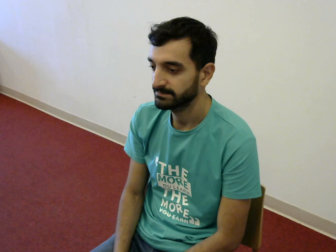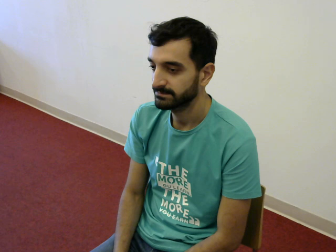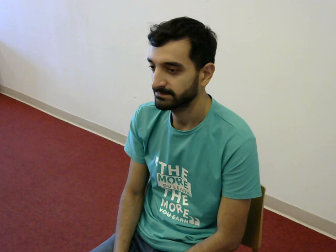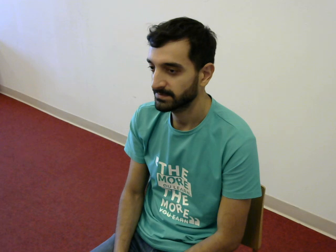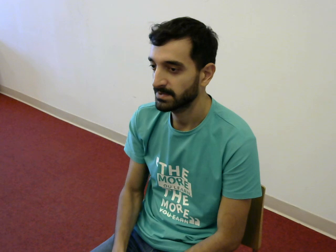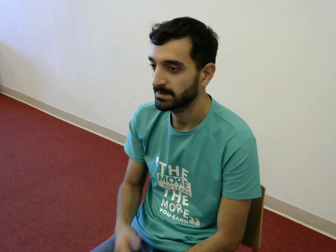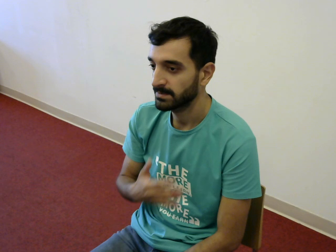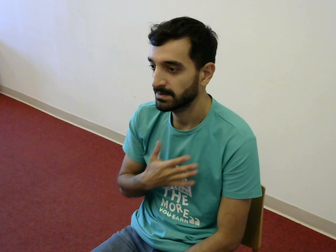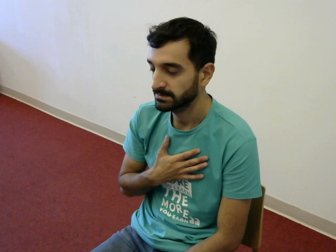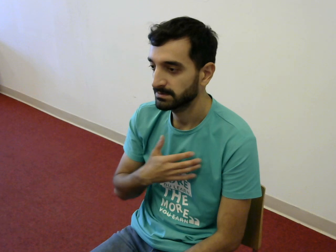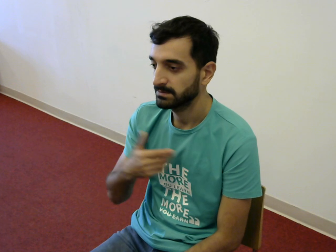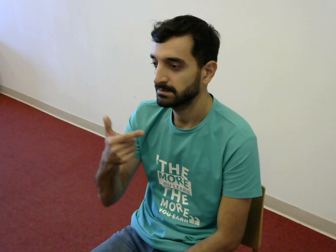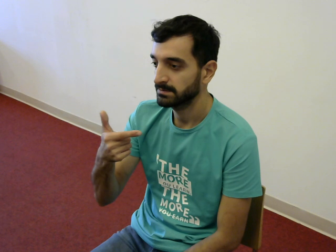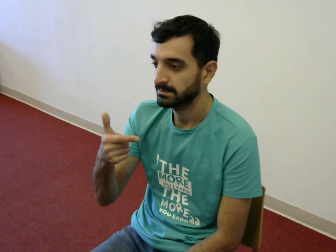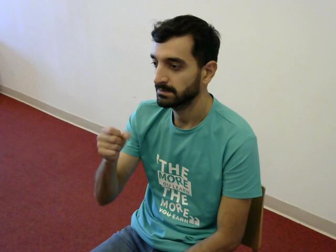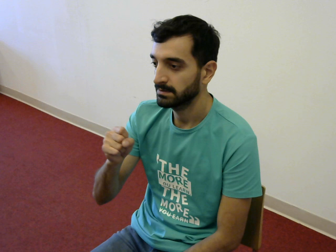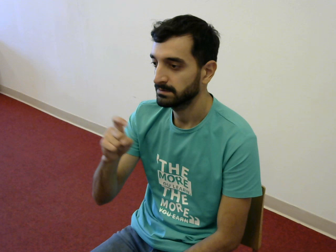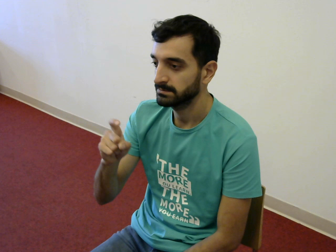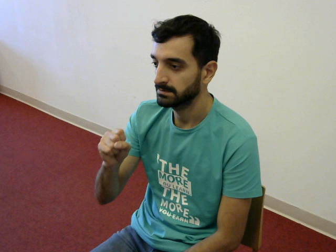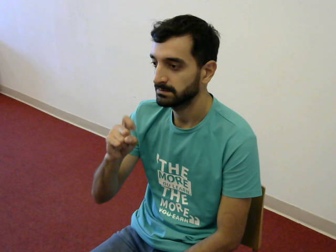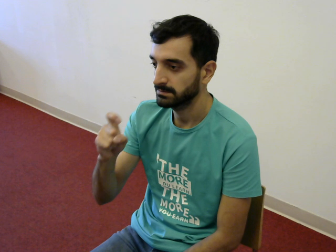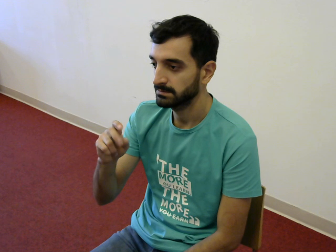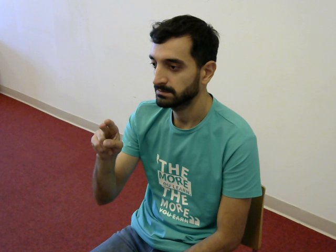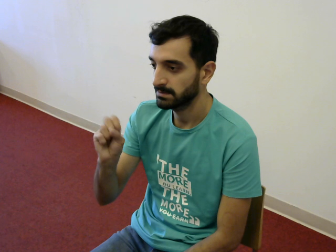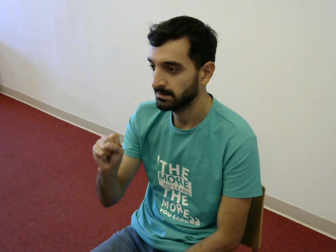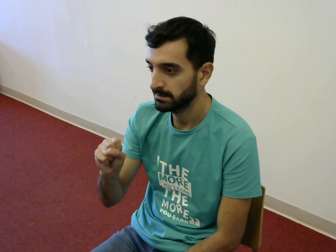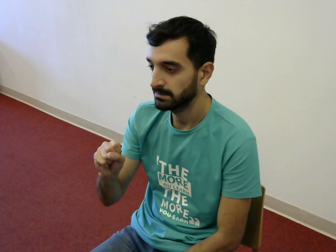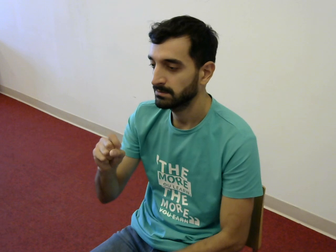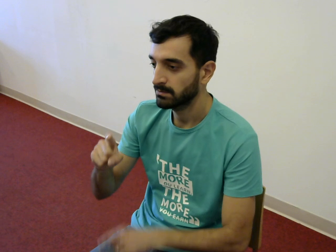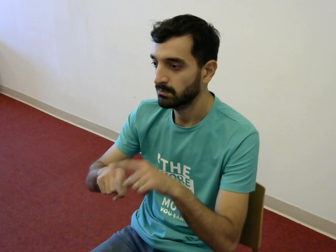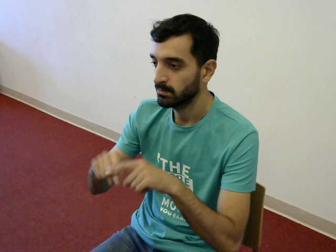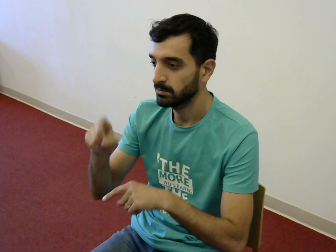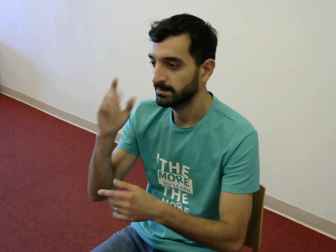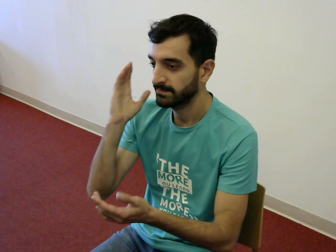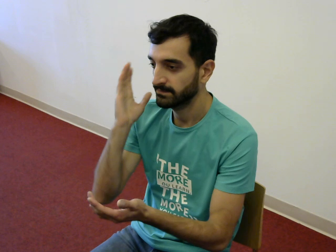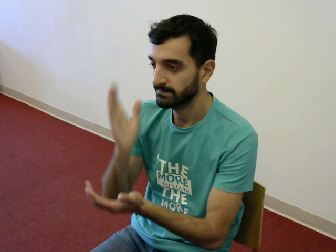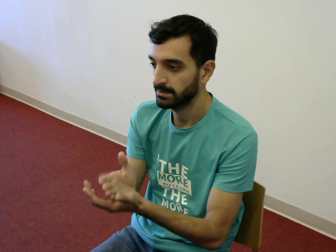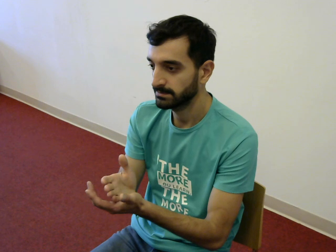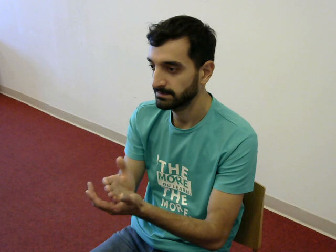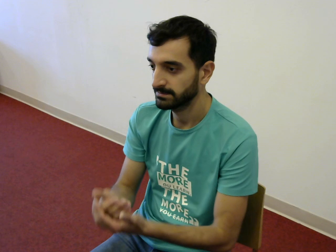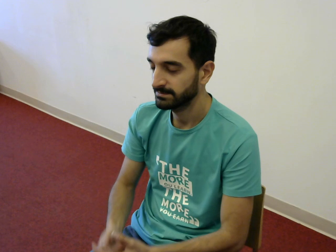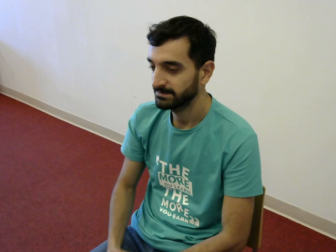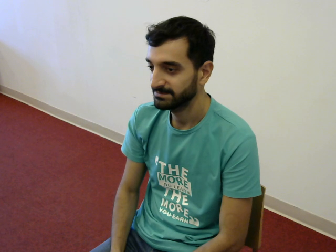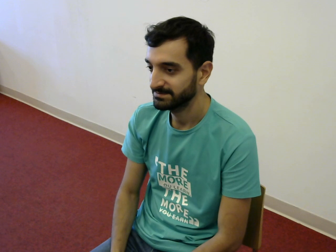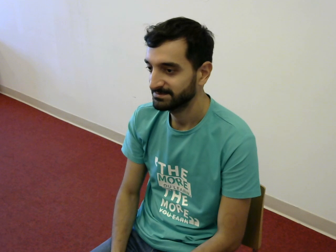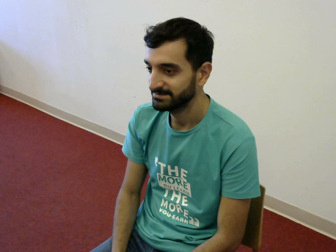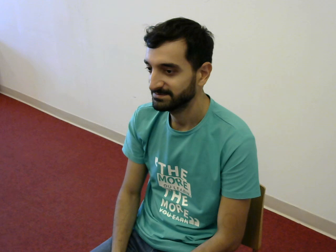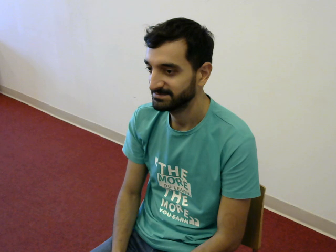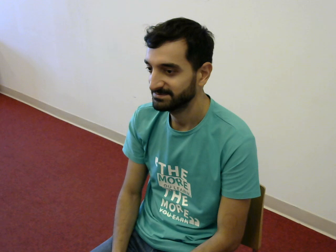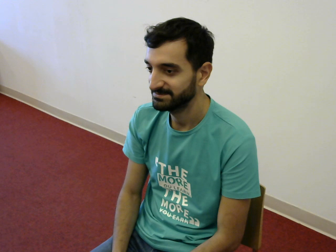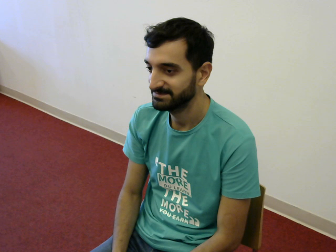Mənim Qazaxda qohumlarım var